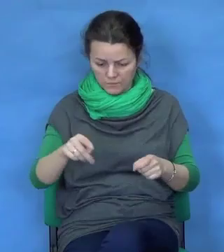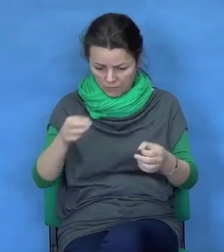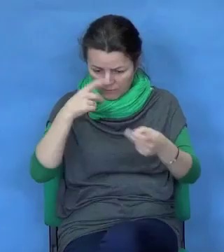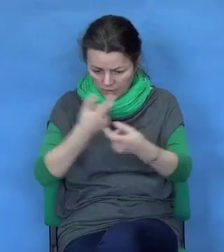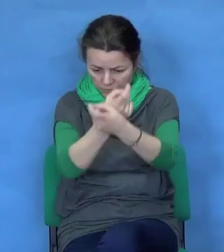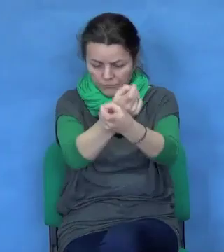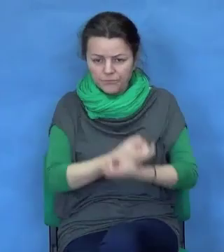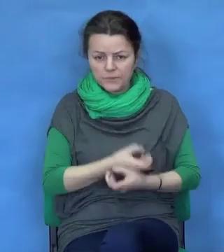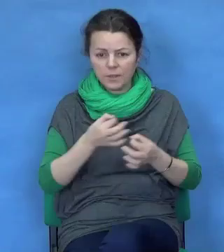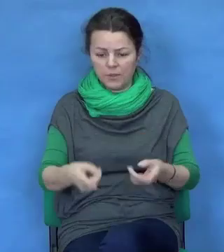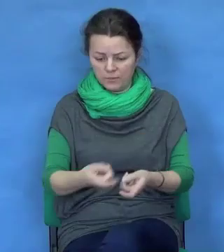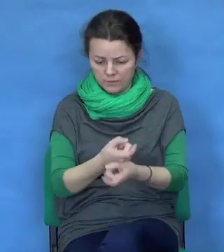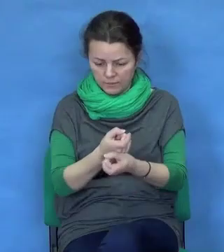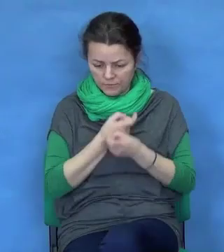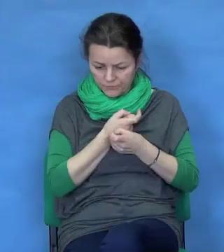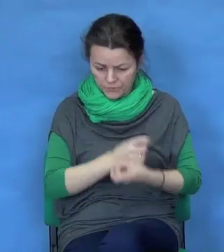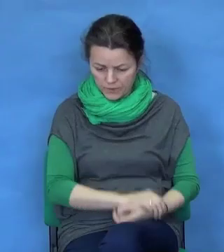Widzę trupią czaszkę.